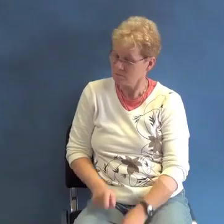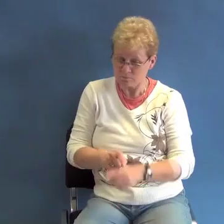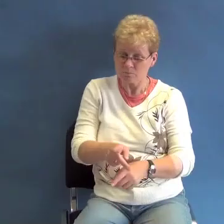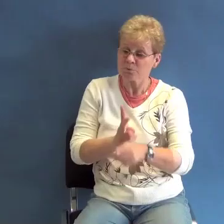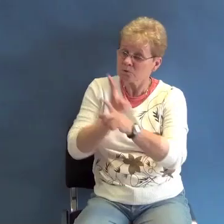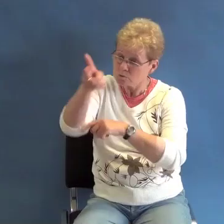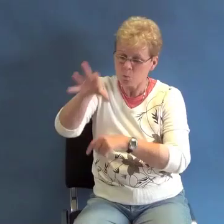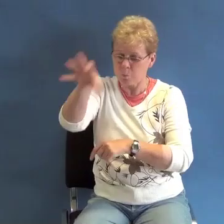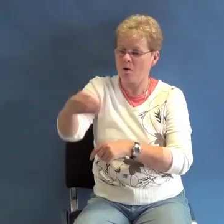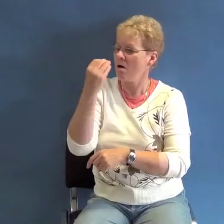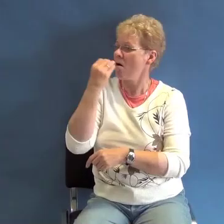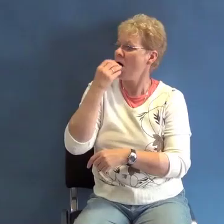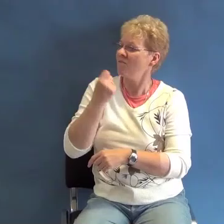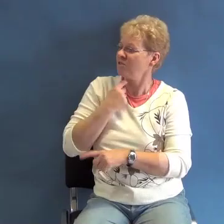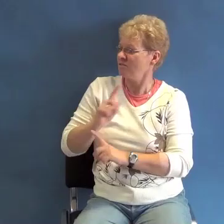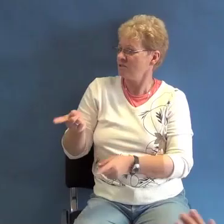Tak samo jak się wejdzie, tam gdzie jest tylko jedzenie to nie wolno pić wódki.